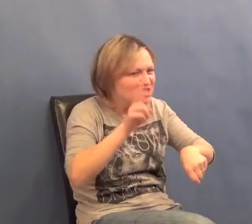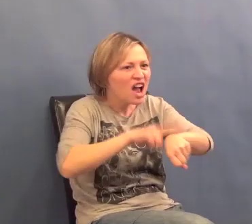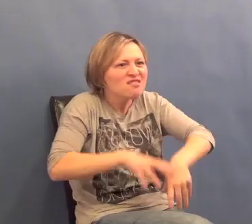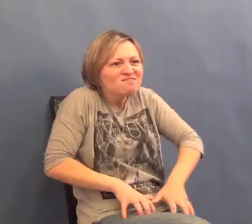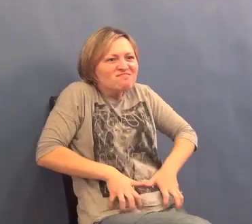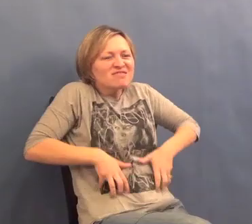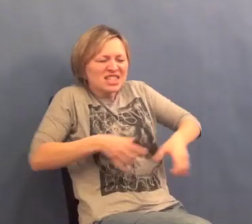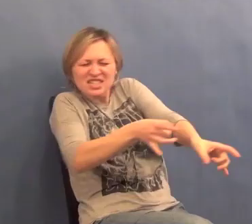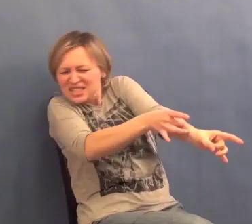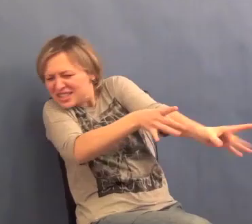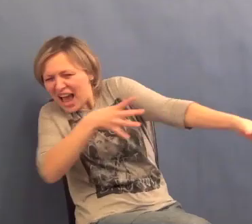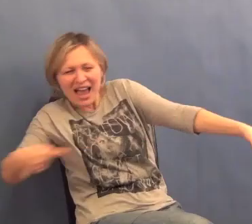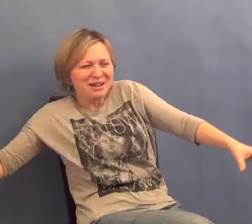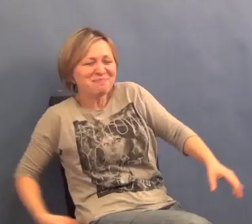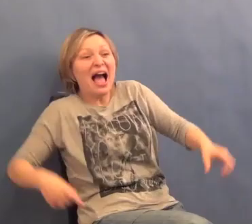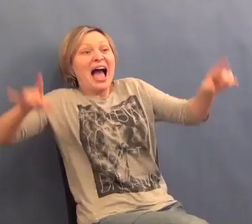Zegar jest zdenerwowany i strzela w pupę.